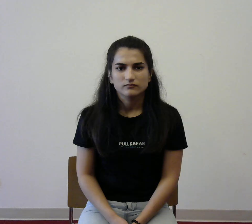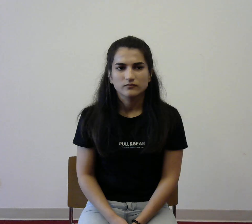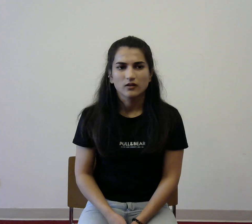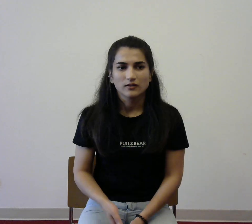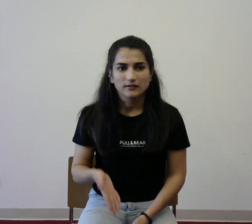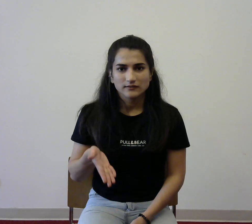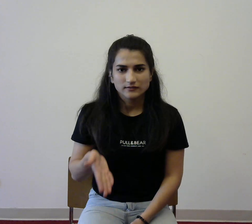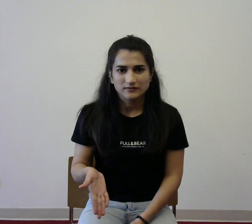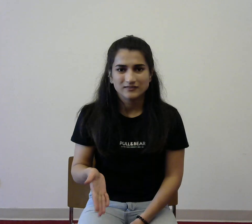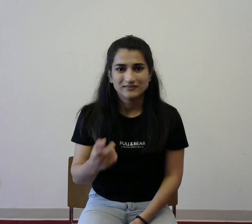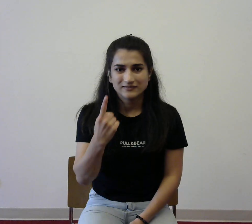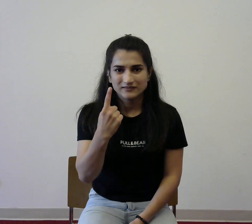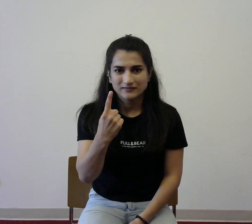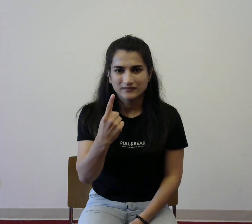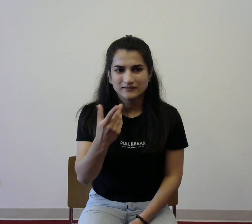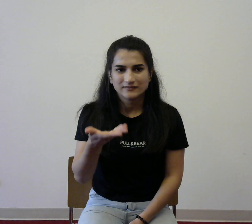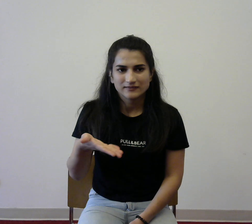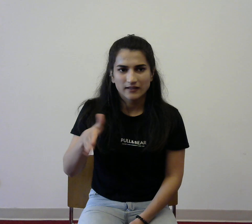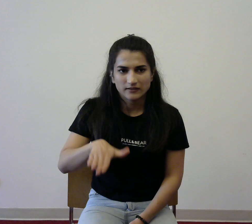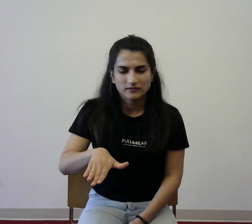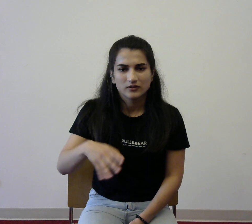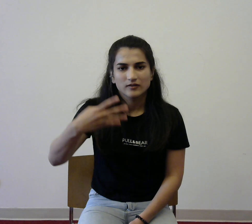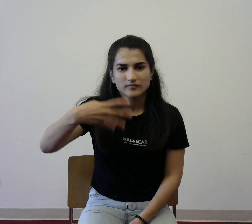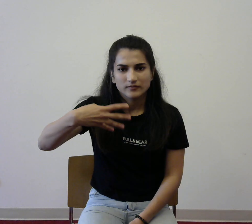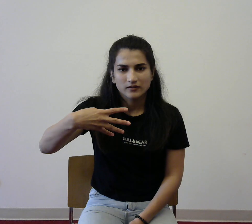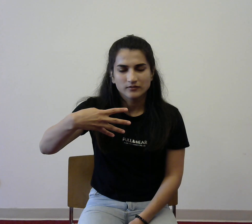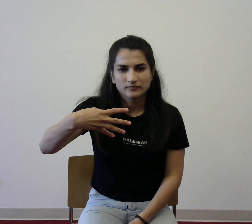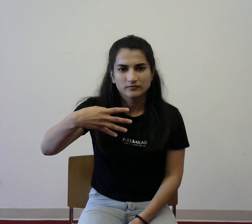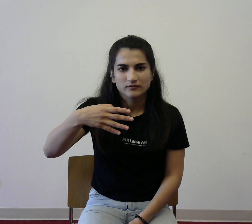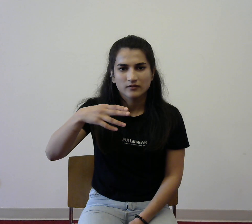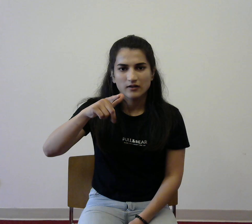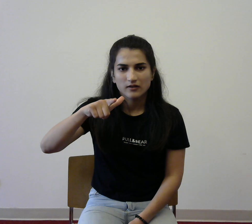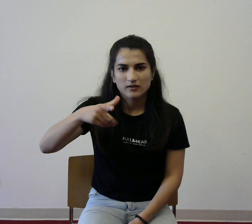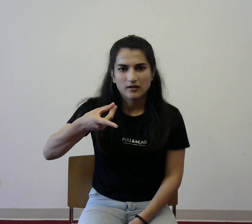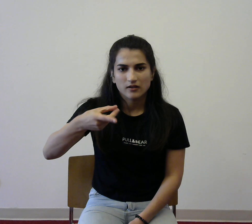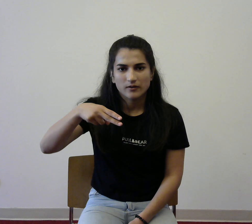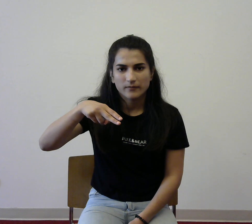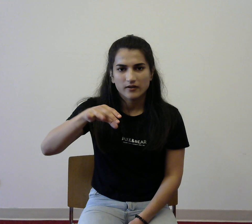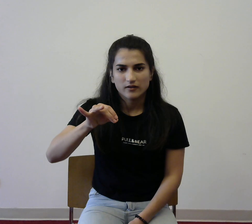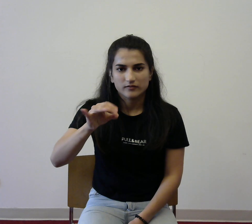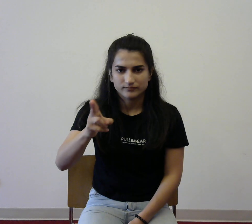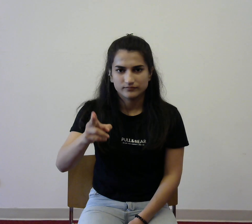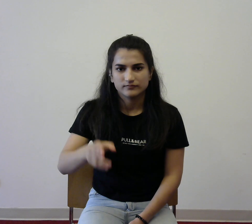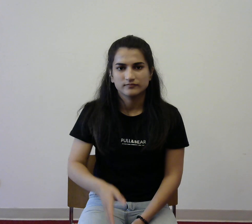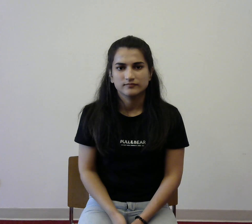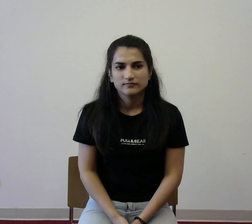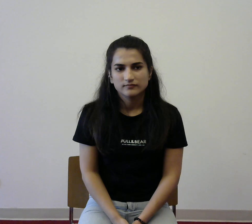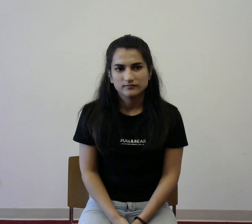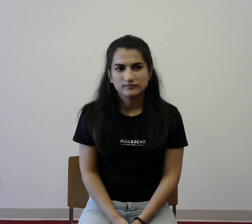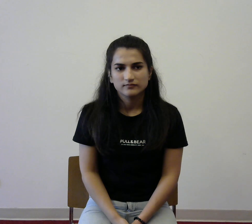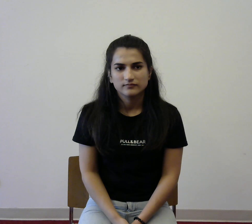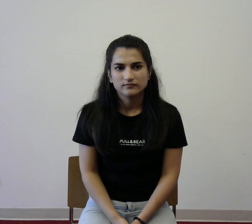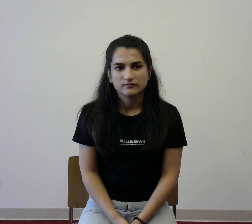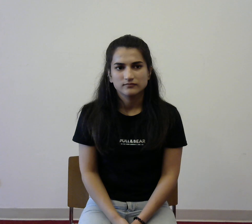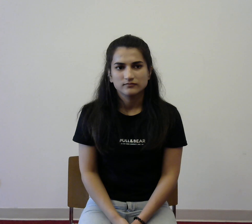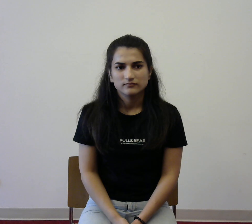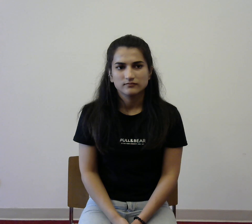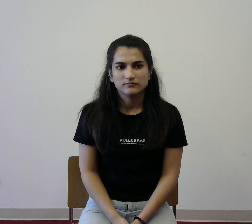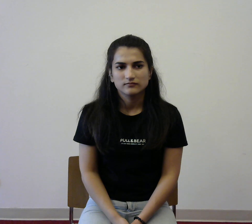Bunun bir dənəsi 40 qəpikdir